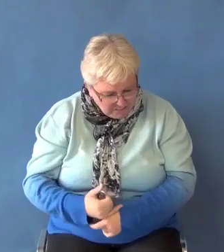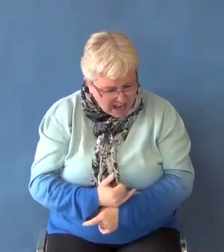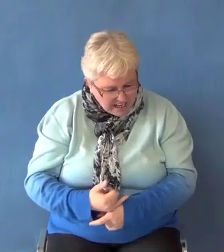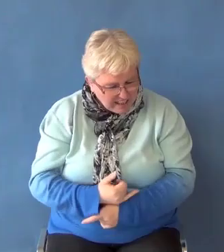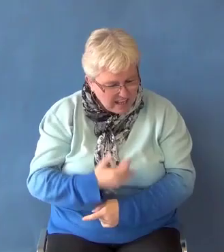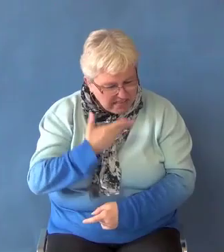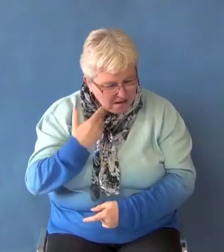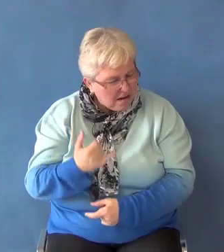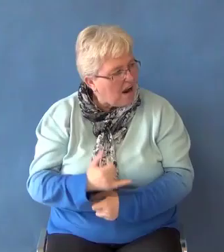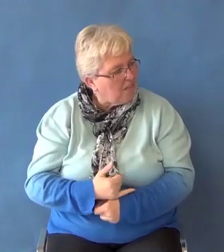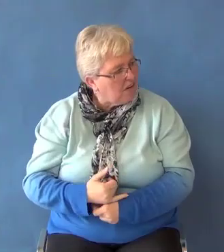Nie ma kawiarni?